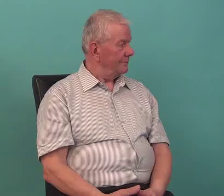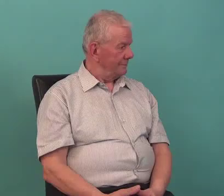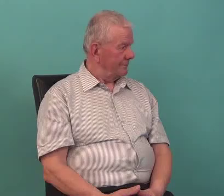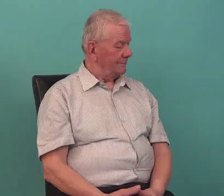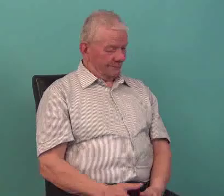Dobrze.